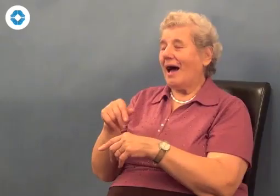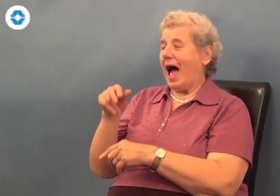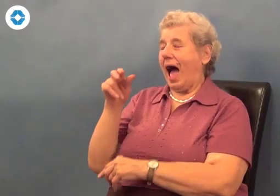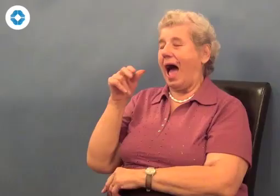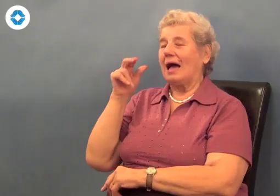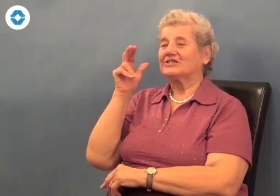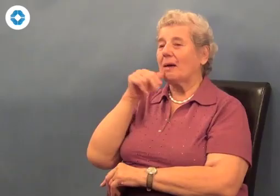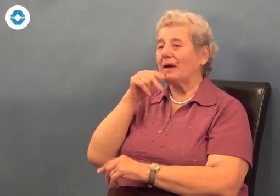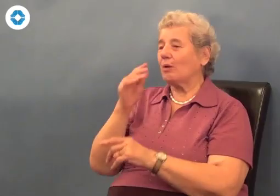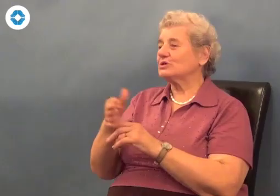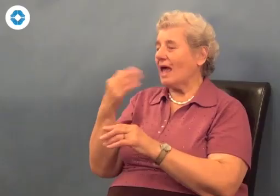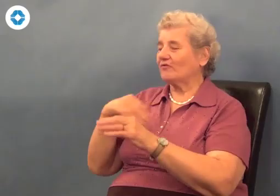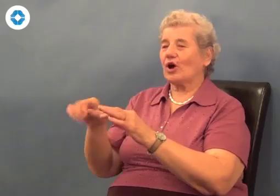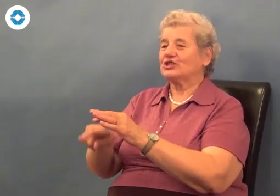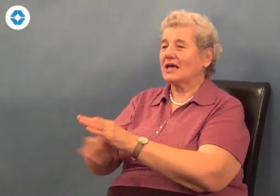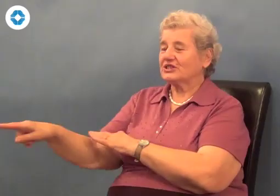A żabka już dawno gdzieś uciekła.